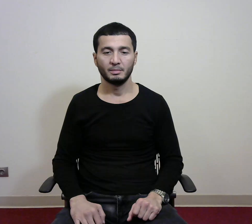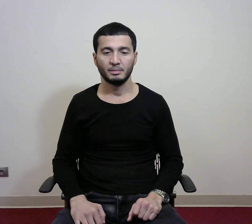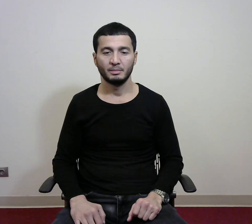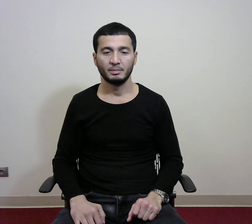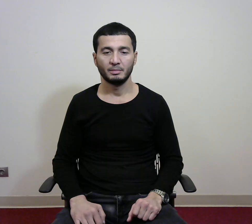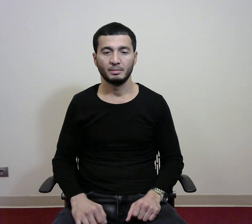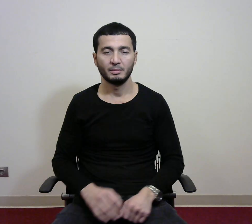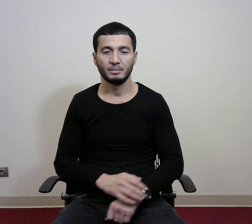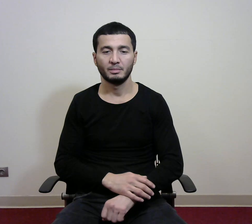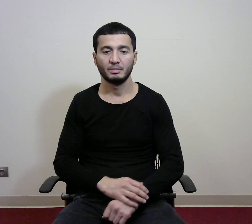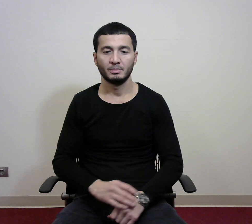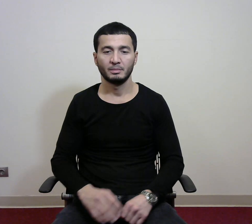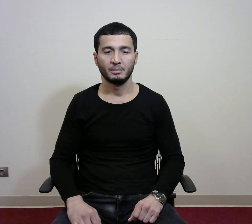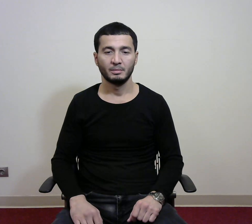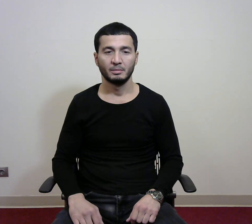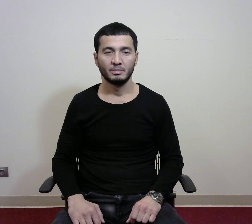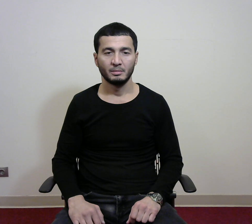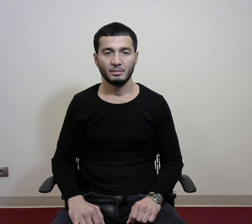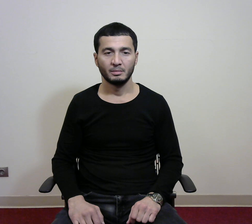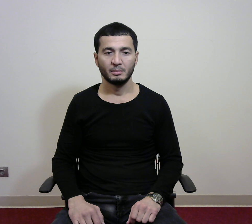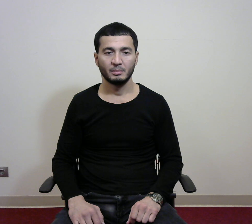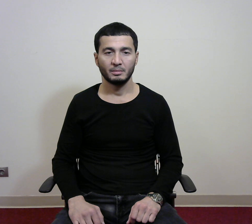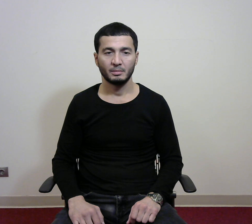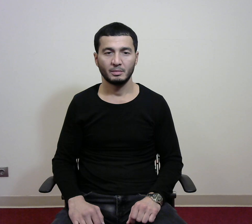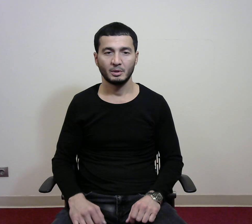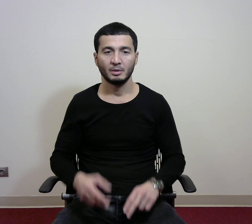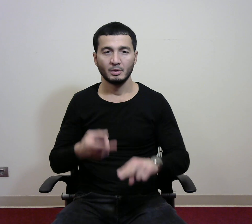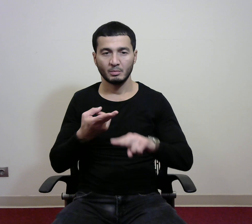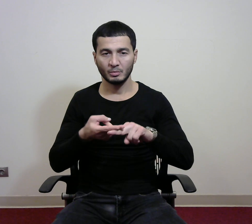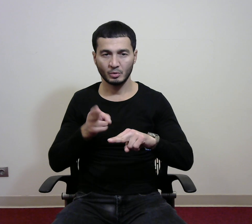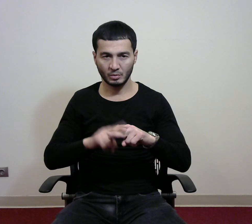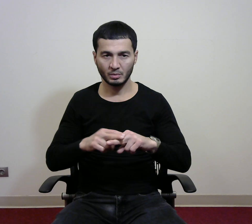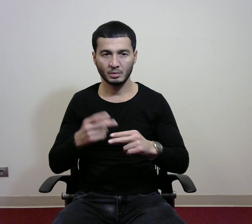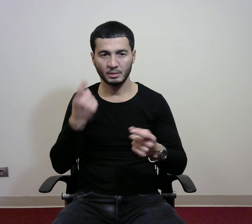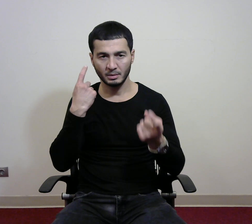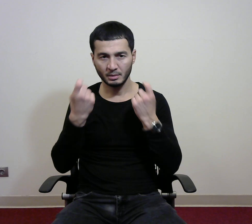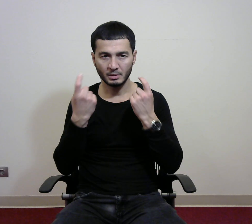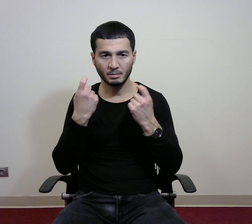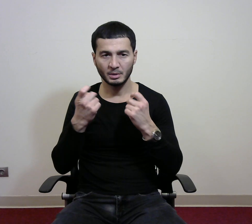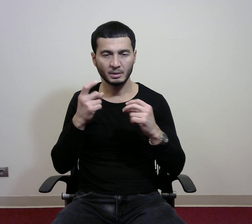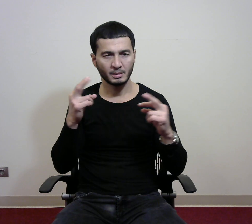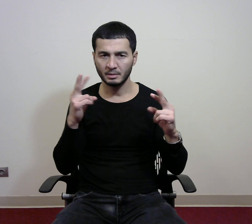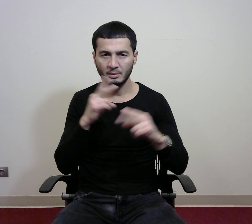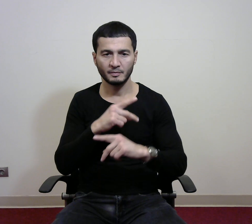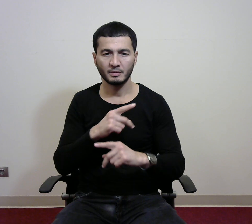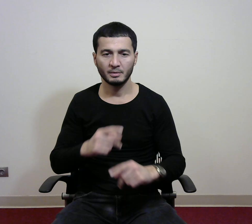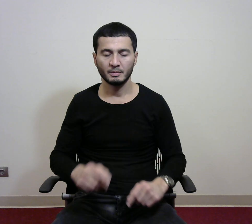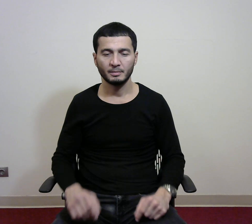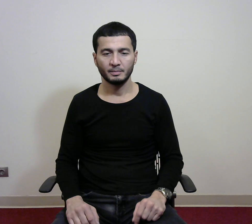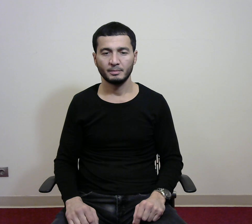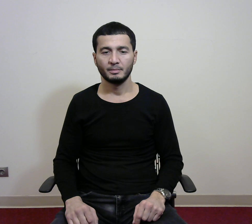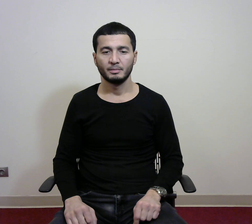Bu məlumat səhvdir